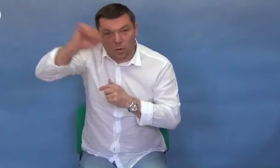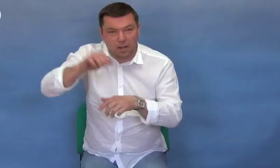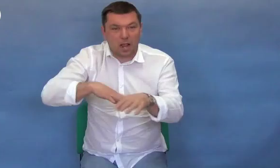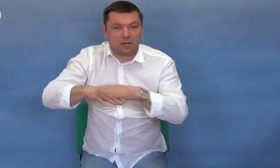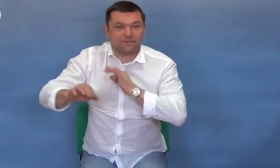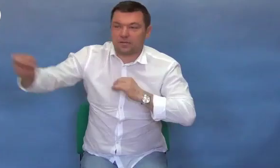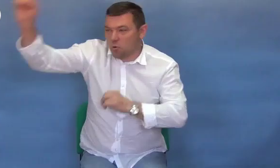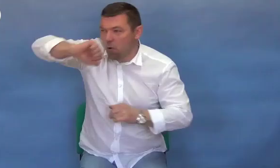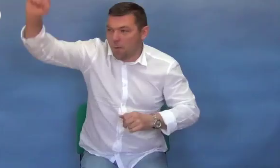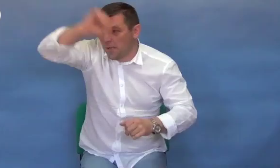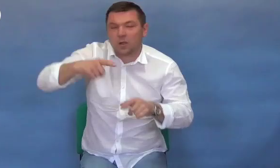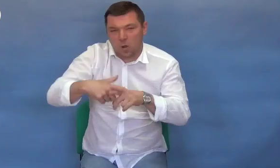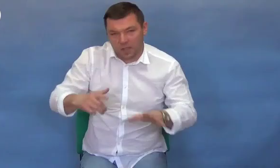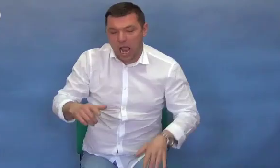Własnymi rękami można umyć konia samemu.